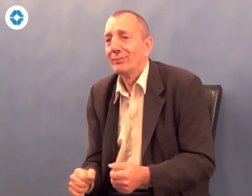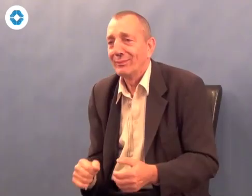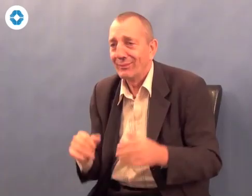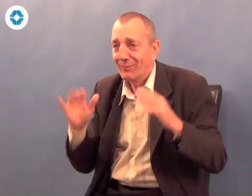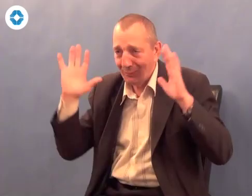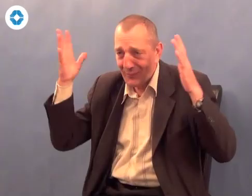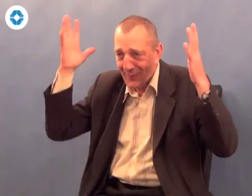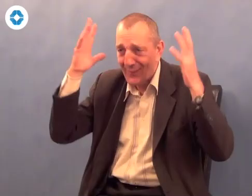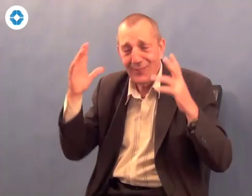Rogi.